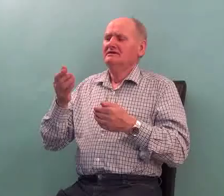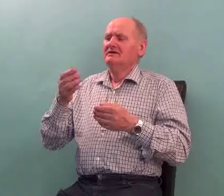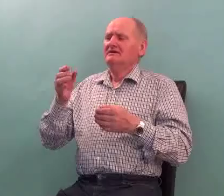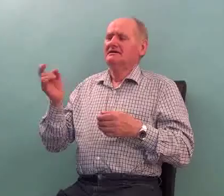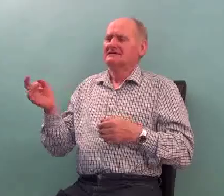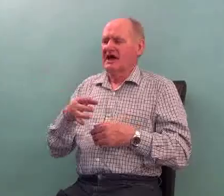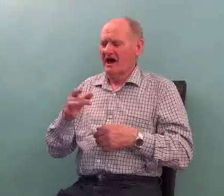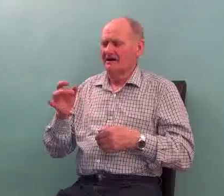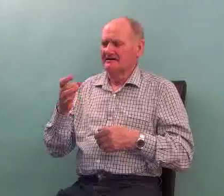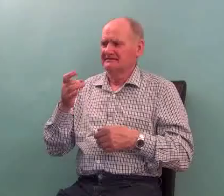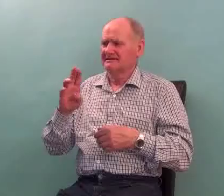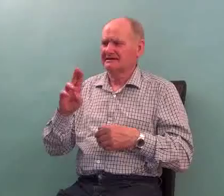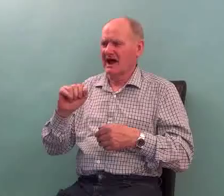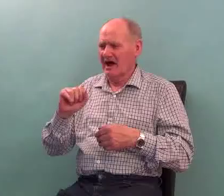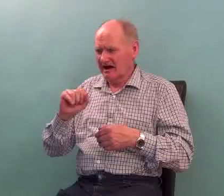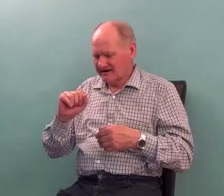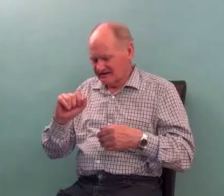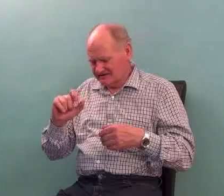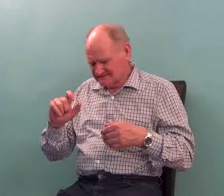Gramy.